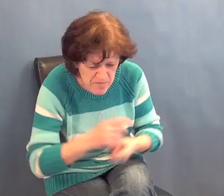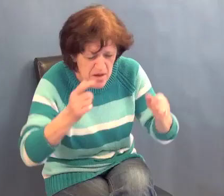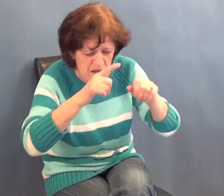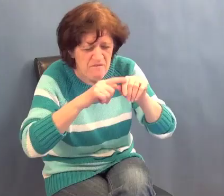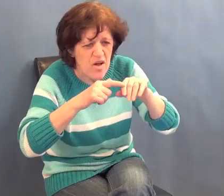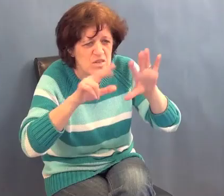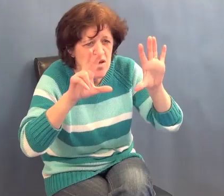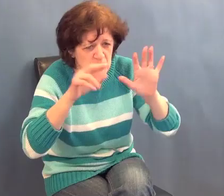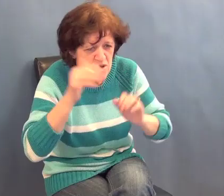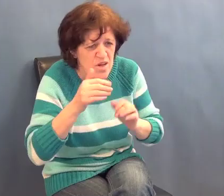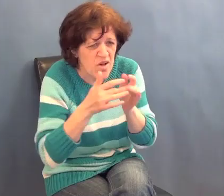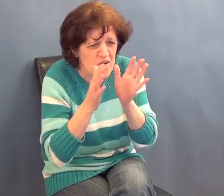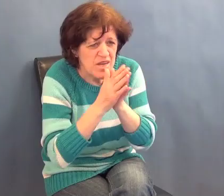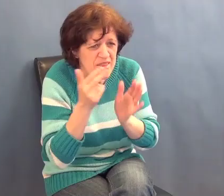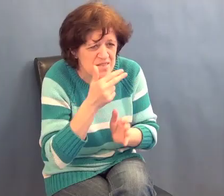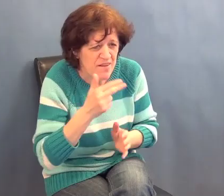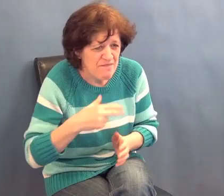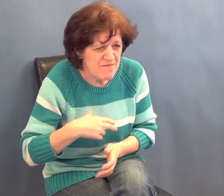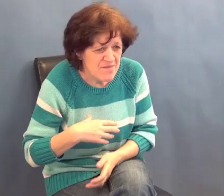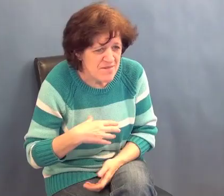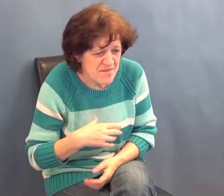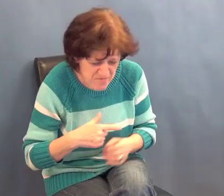Dwudziestego ósmego mogę, bo do kościoła idę w niedzielę więc mam wolne.